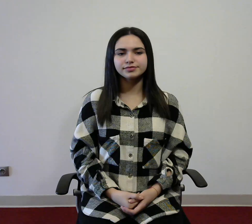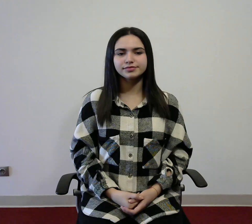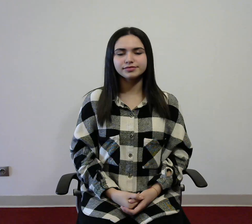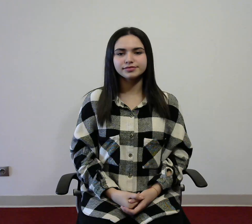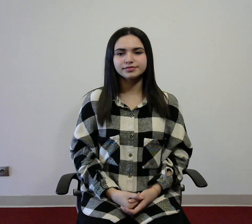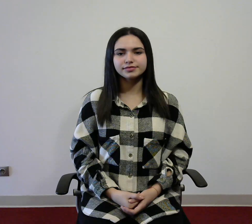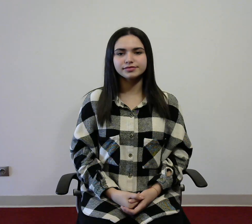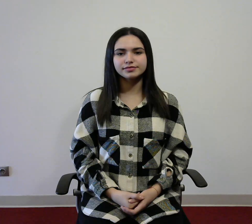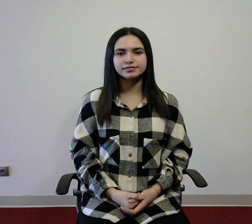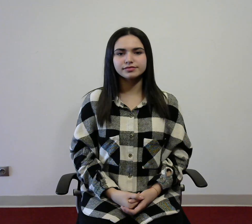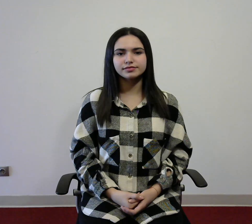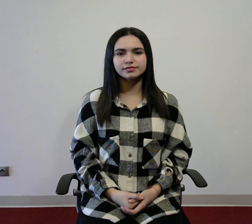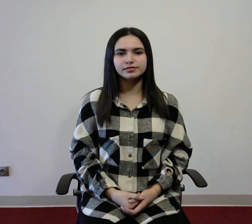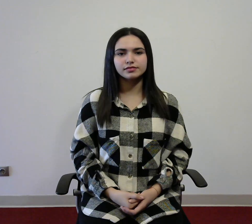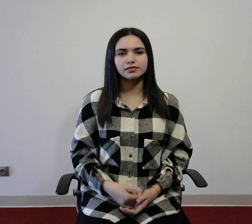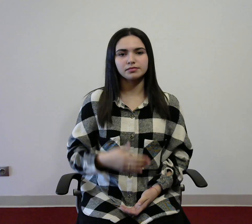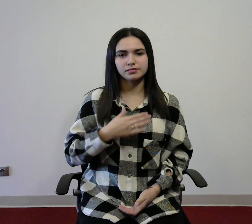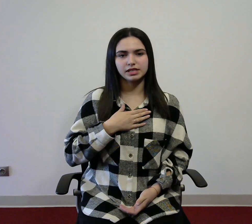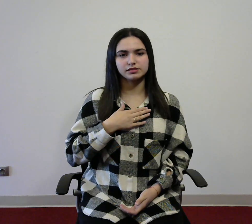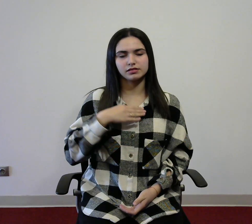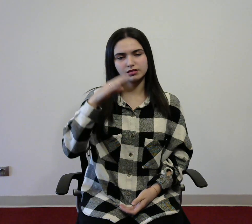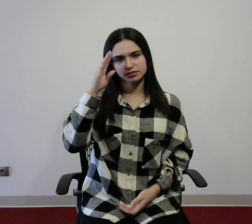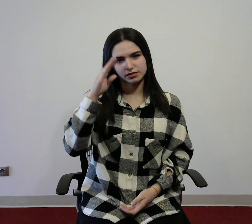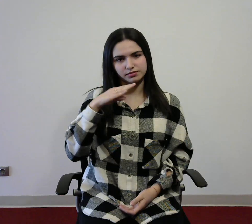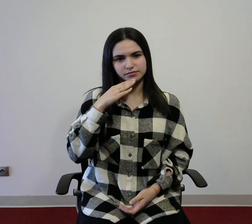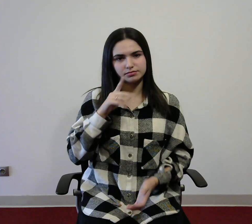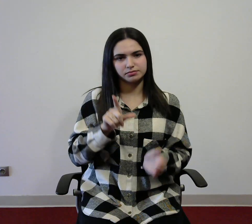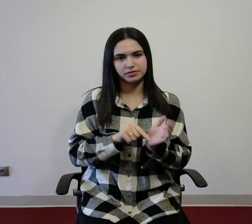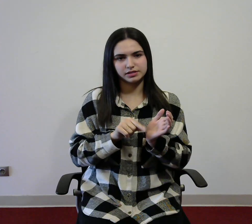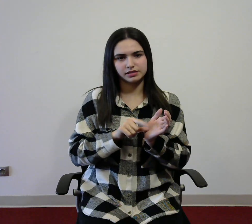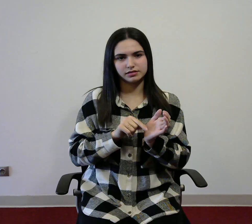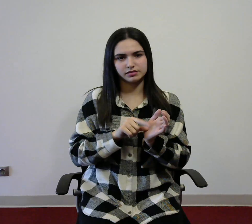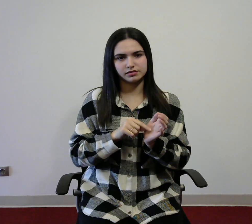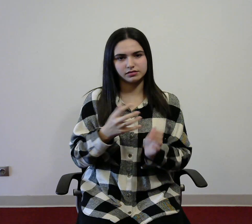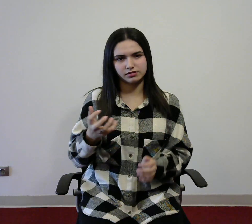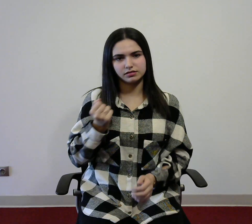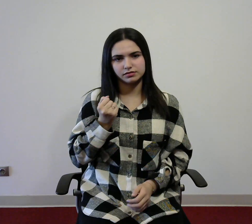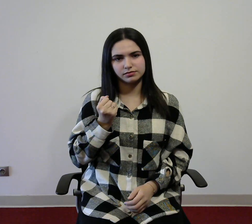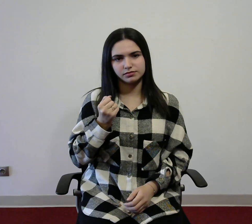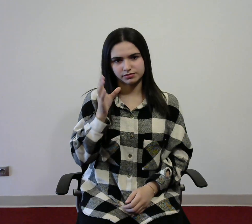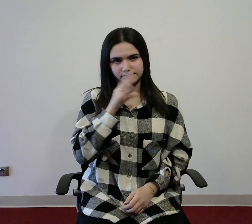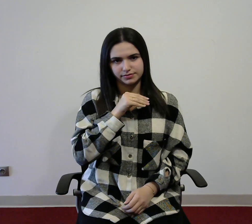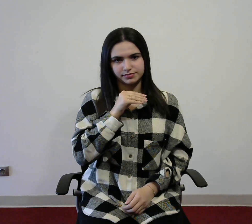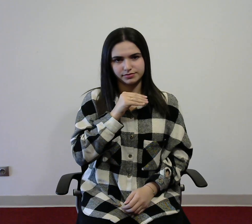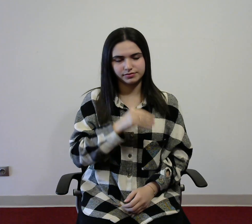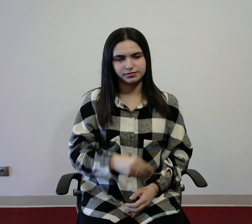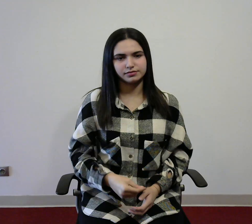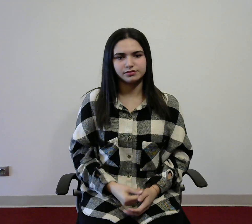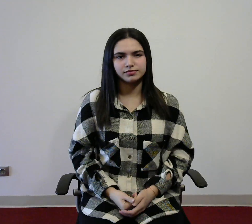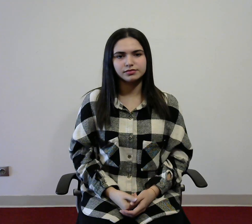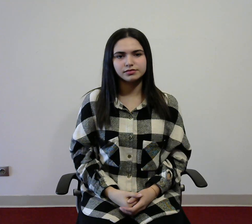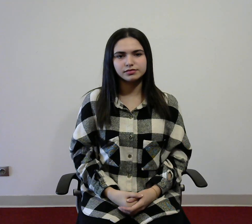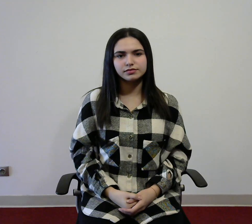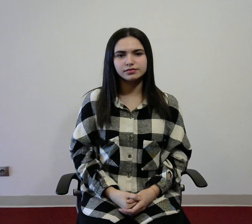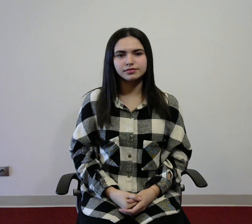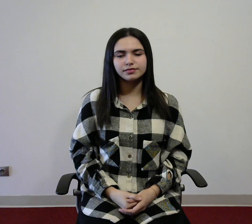Mən atamın pensiyasını ala bilərəm?